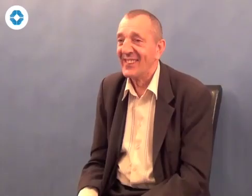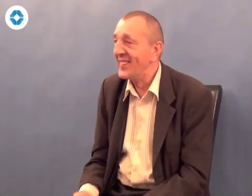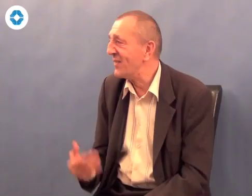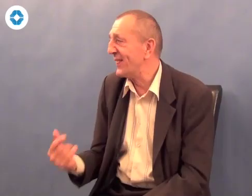Nie ma.